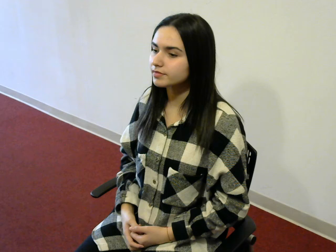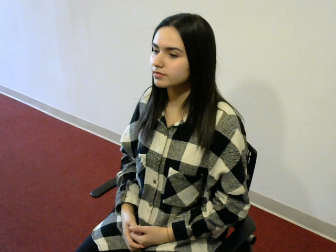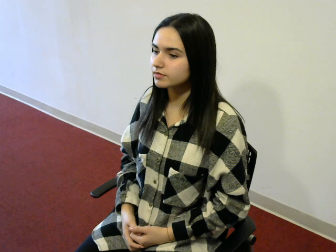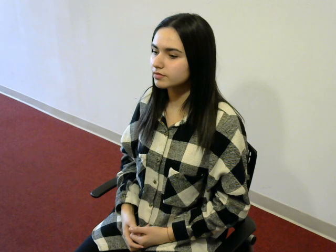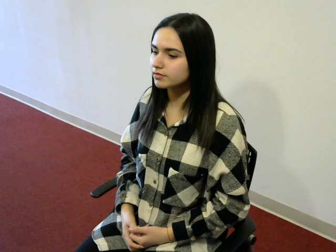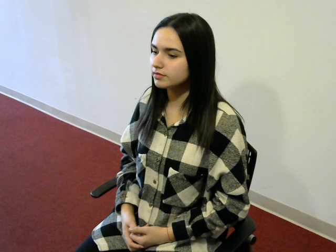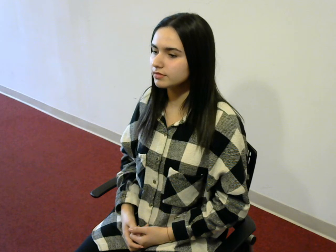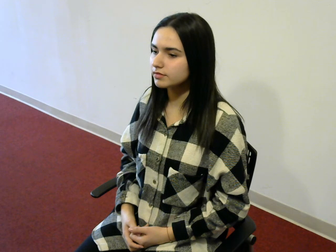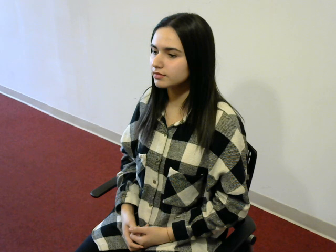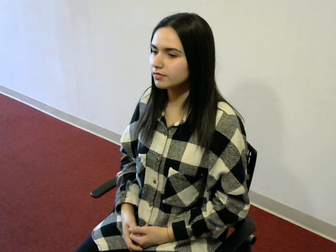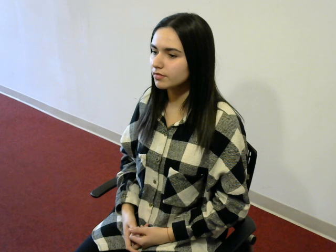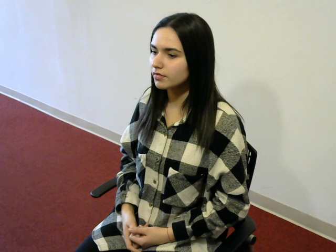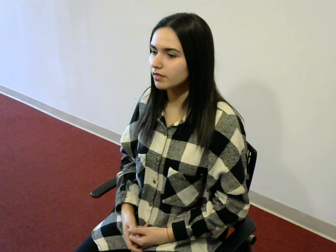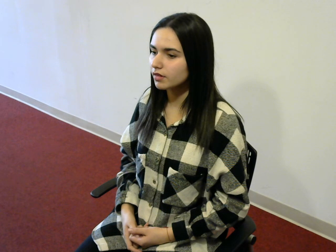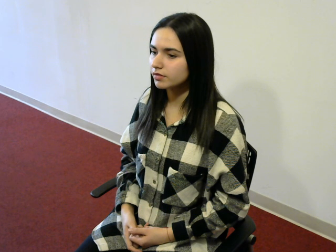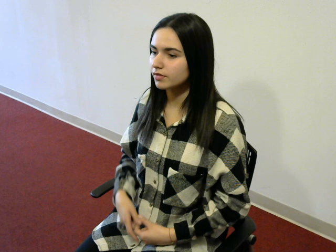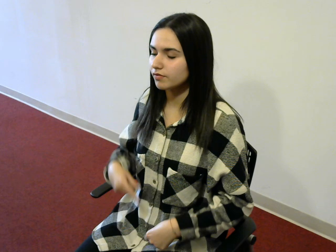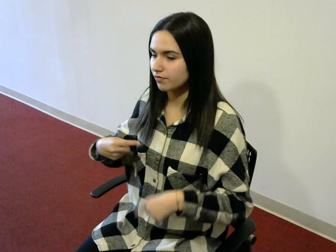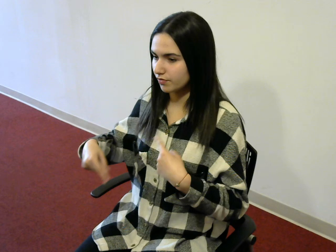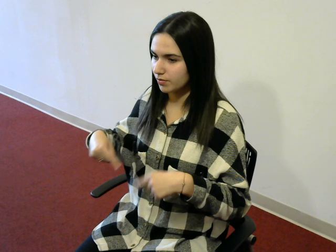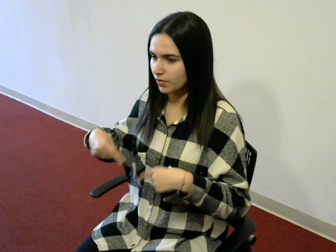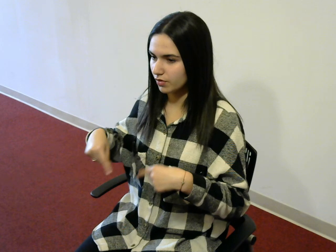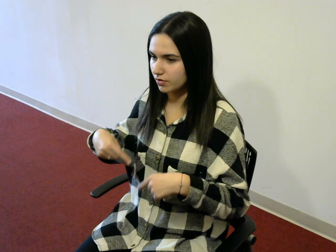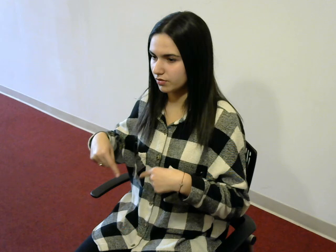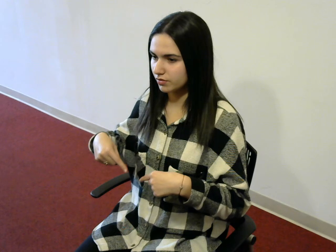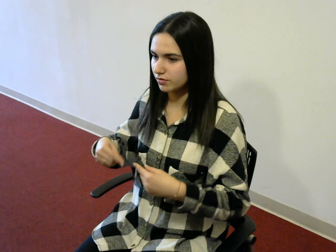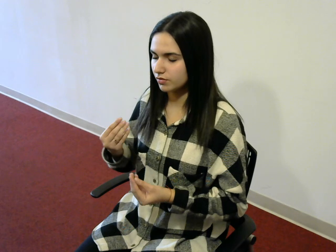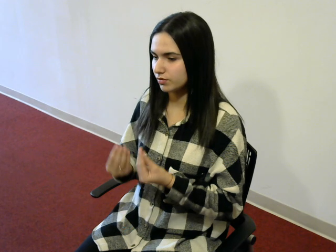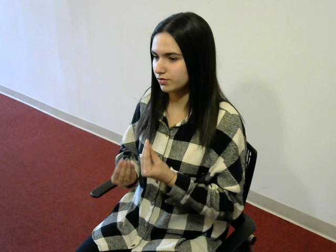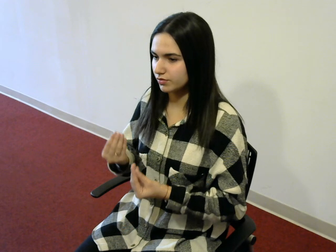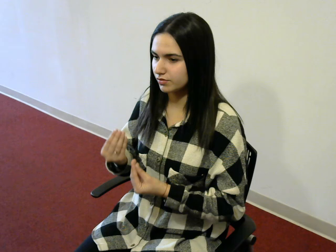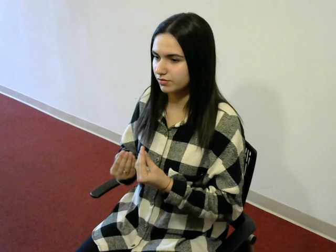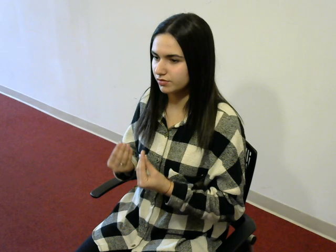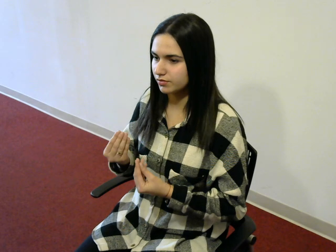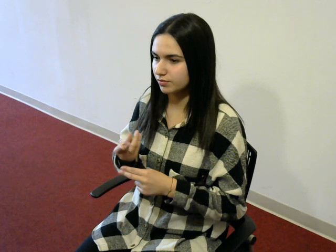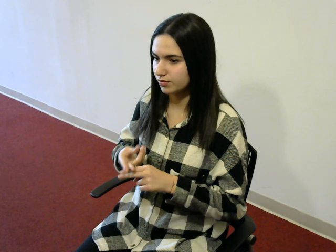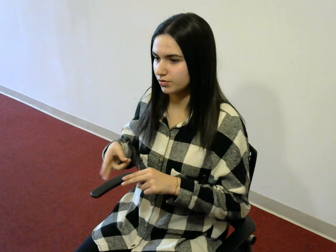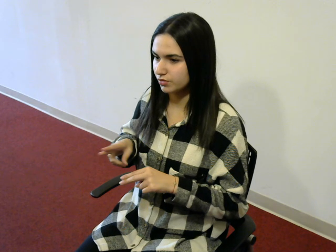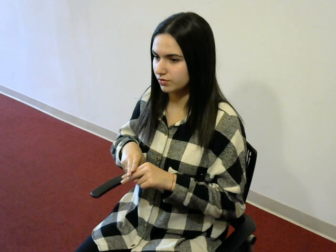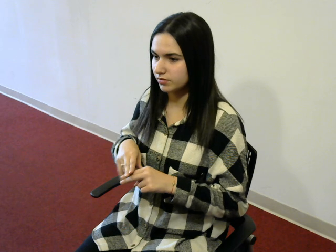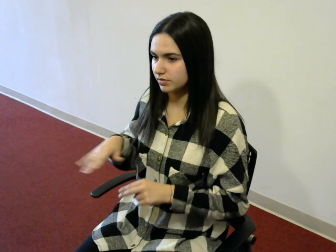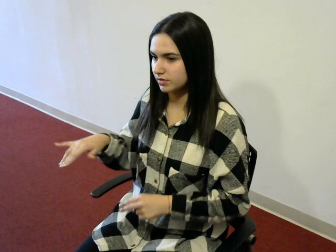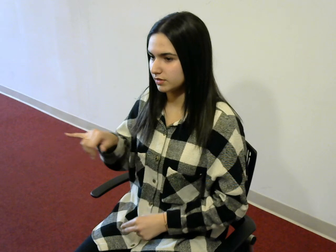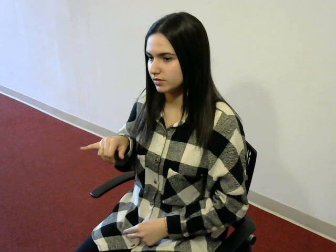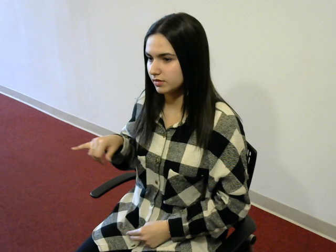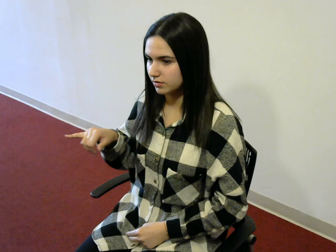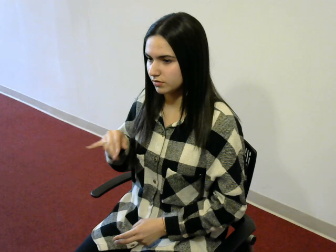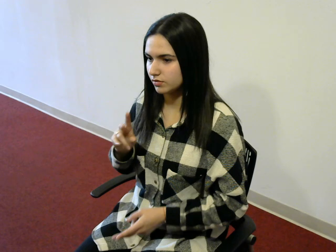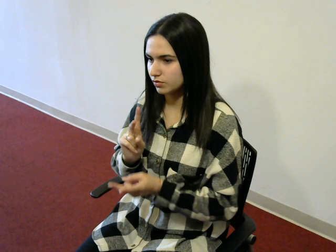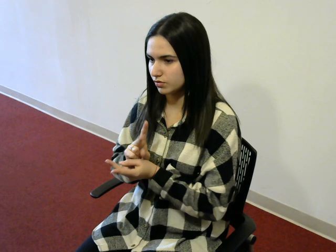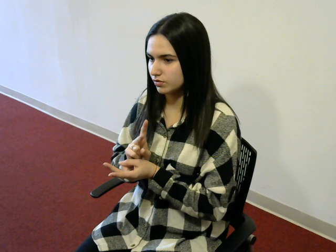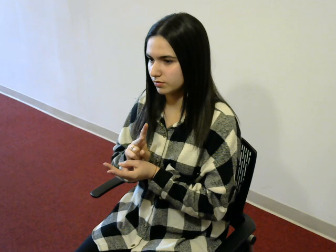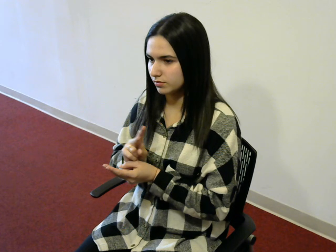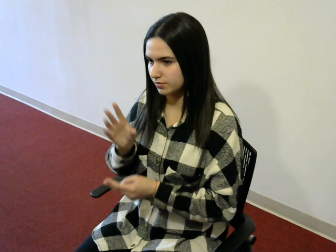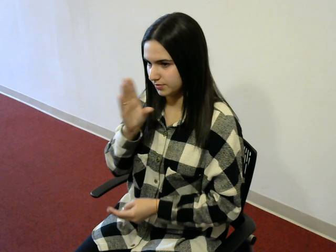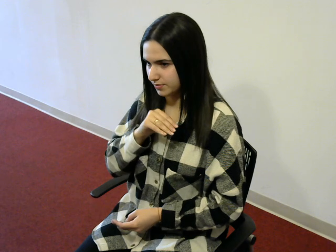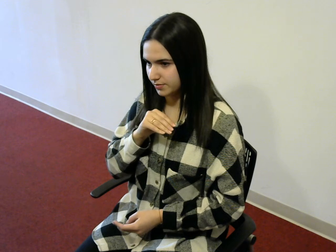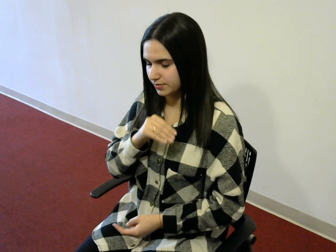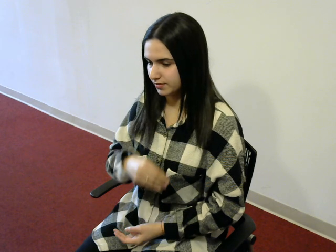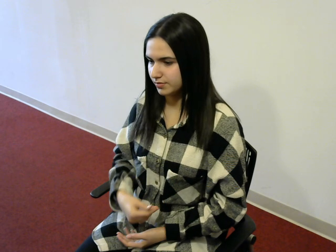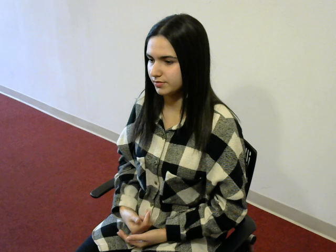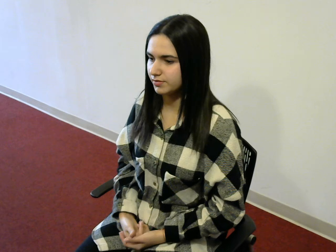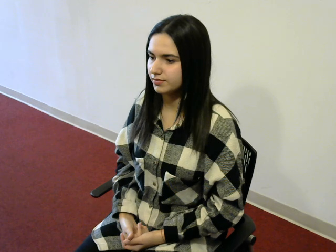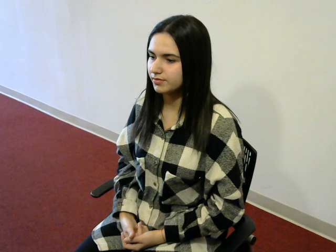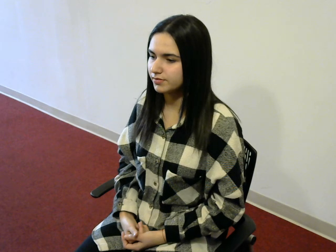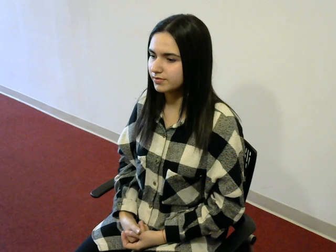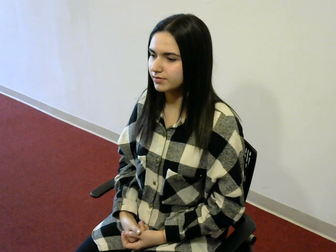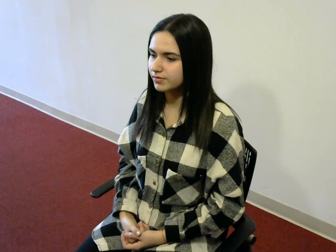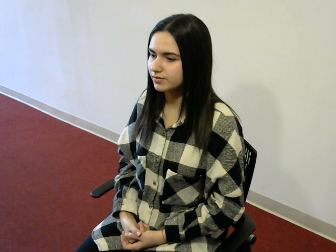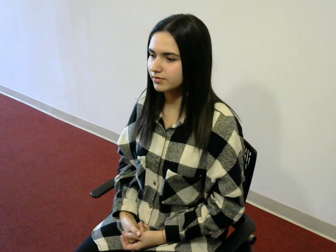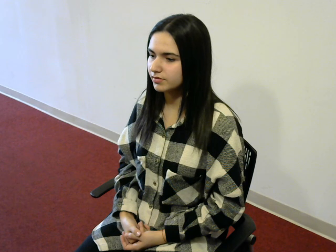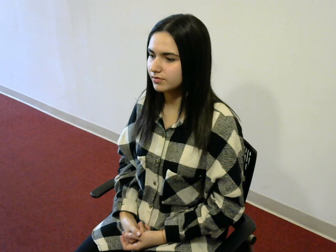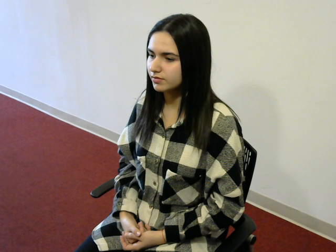Futbol oynamaq üçün harda görüşə bilərik?